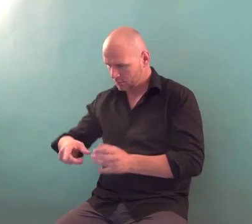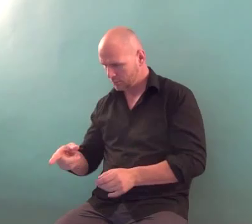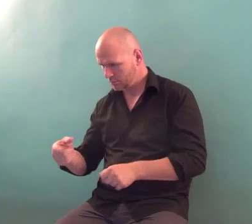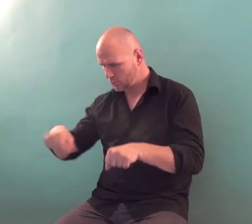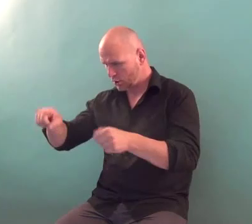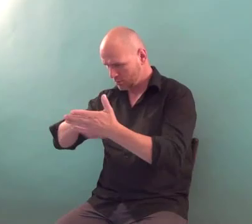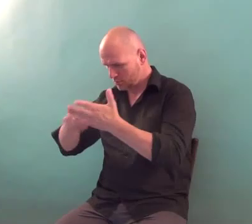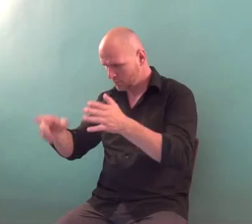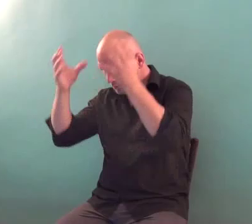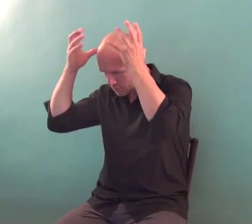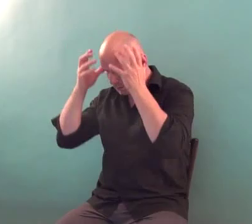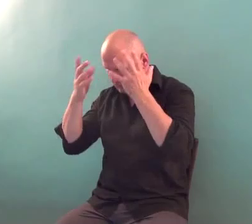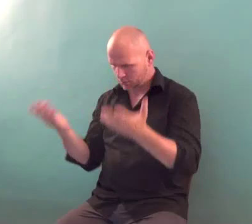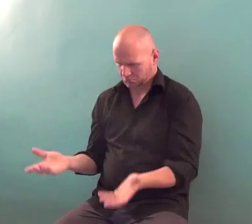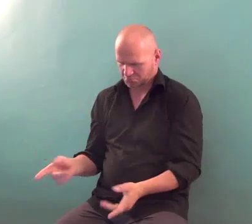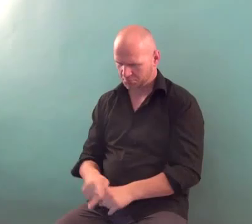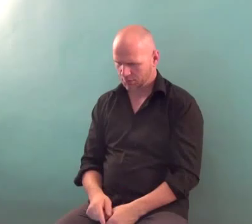Skreślony jest motor z kaskiem.